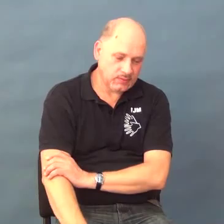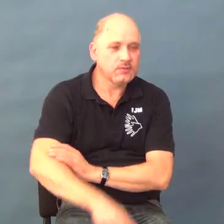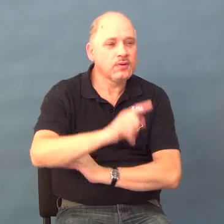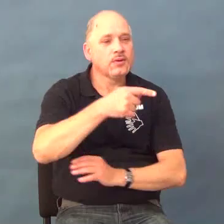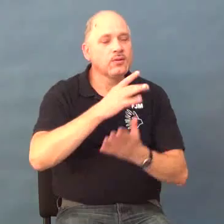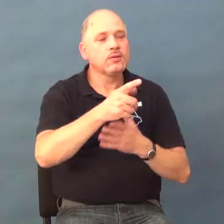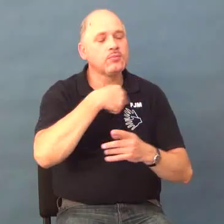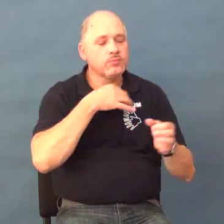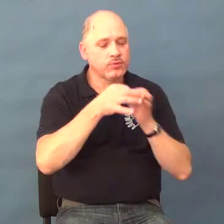To tylko wzajemne pytania.